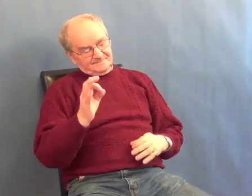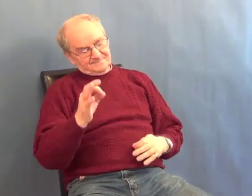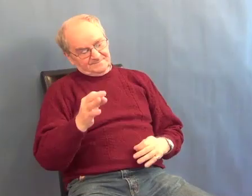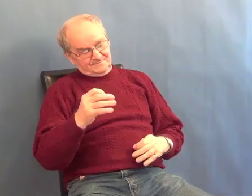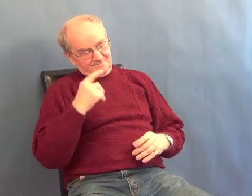Pomyłka.